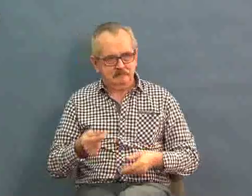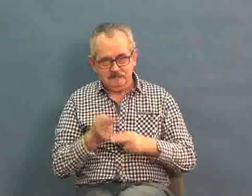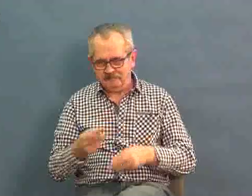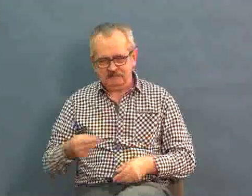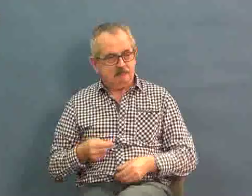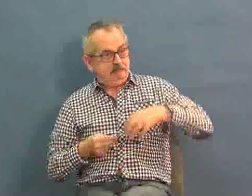Odskakuje przestraszony.